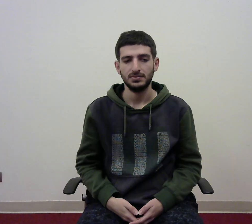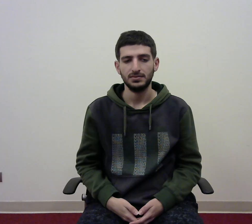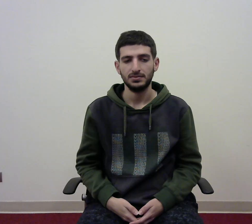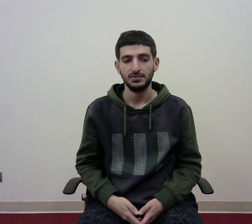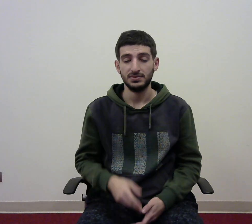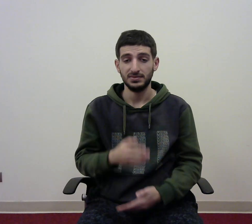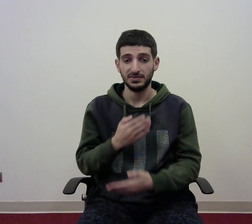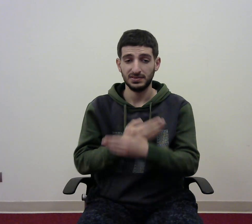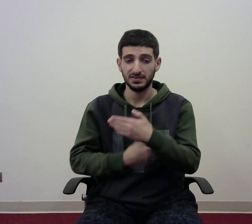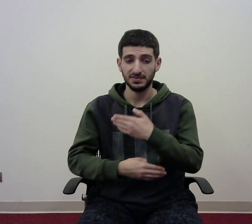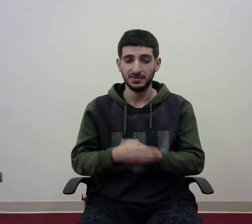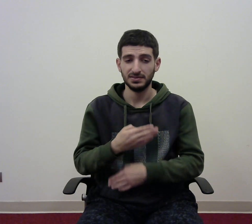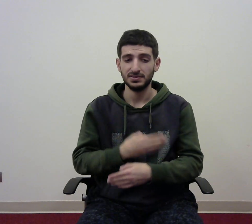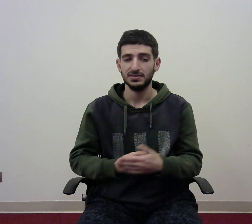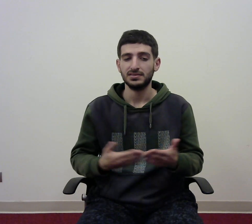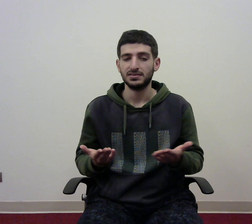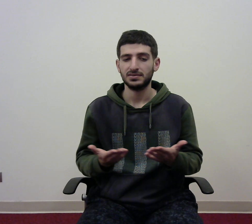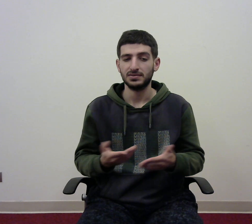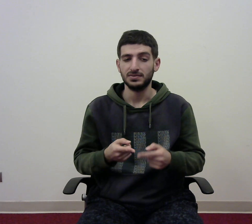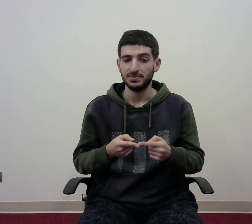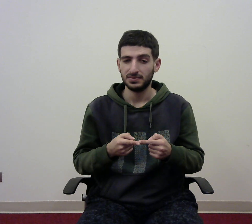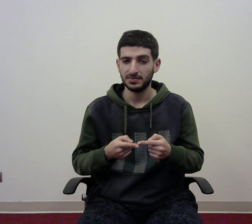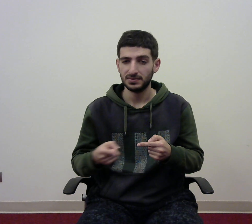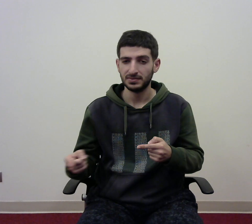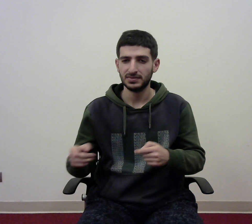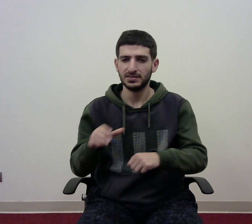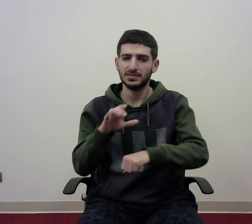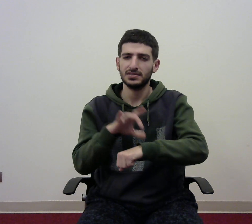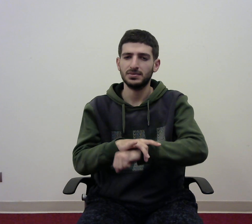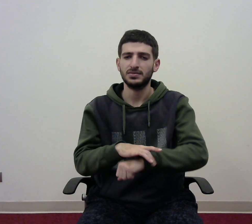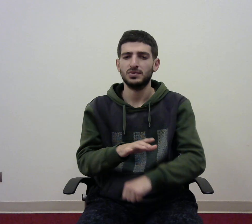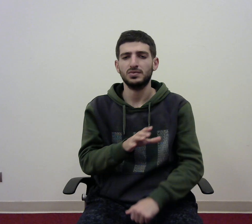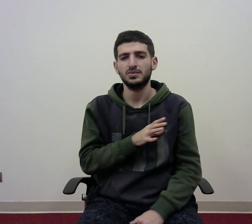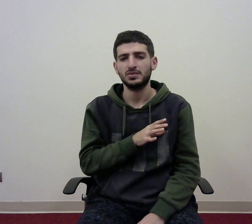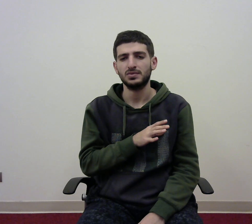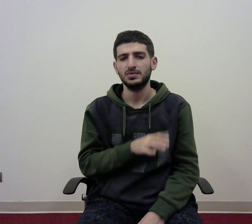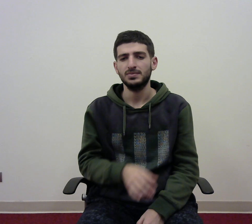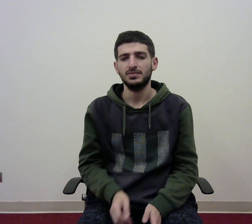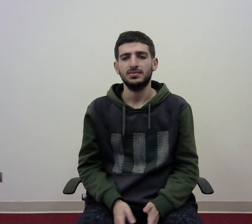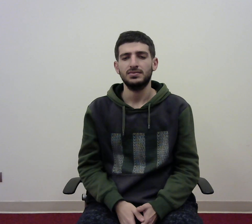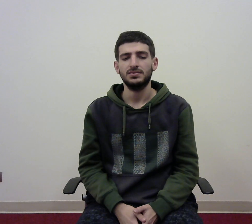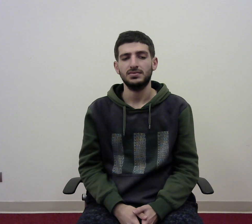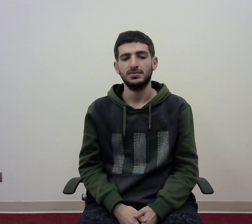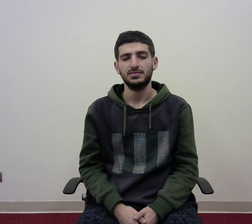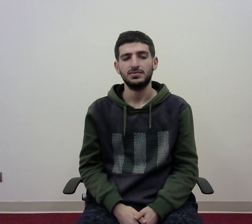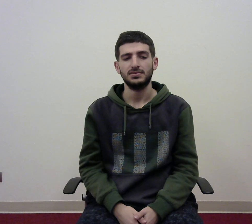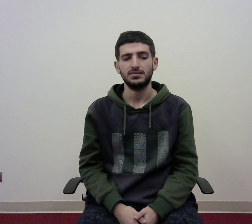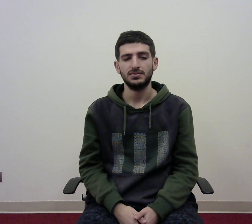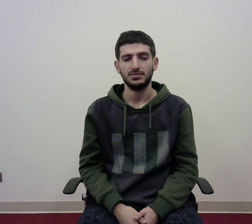Əlillik hansı müddətə müəyyən olunur?